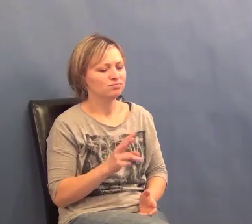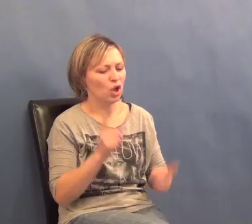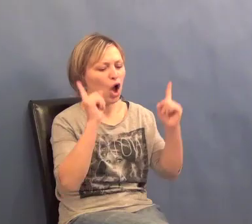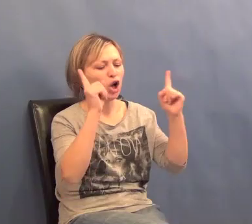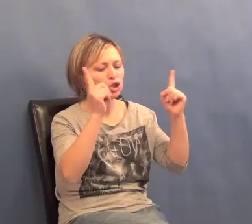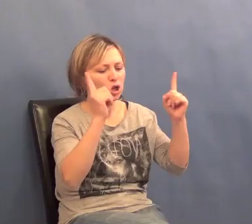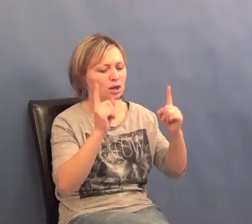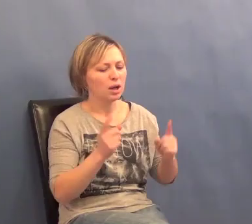Ostrzega.